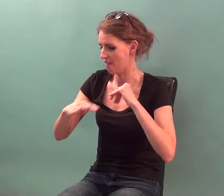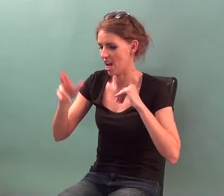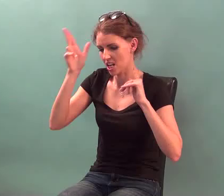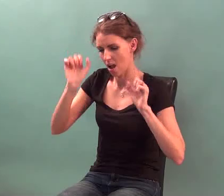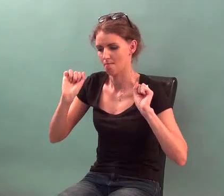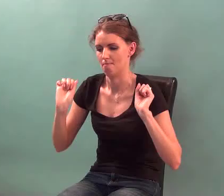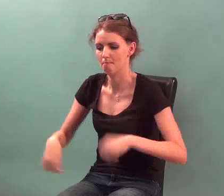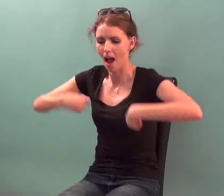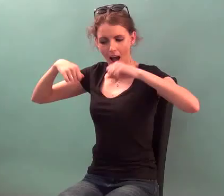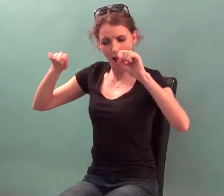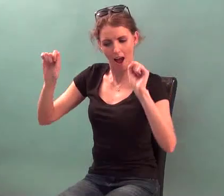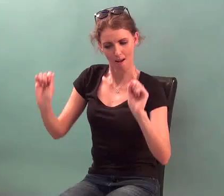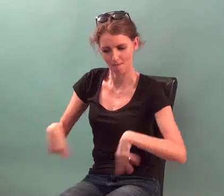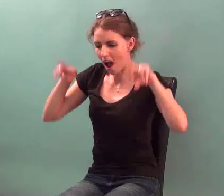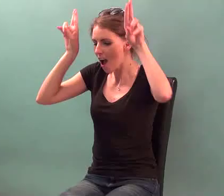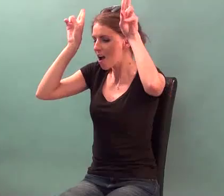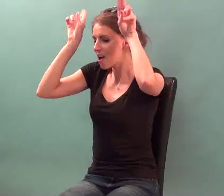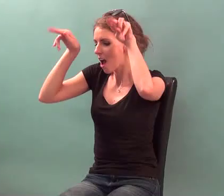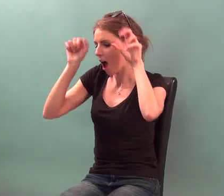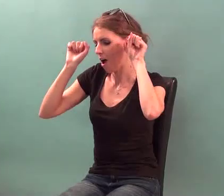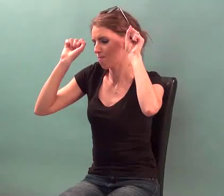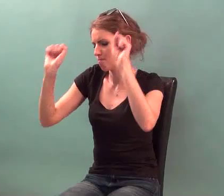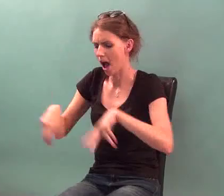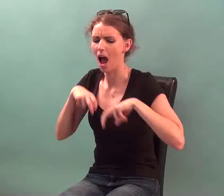Zając skacze, uszy mu powiewają.